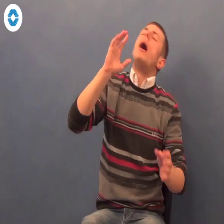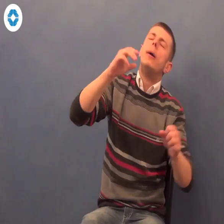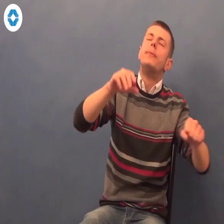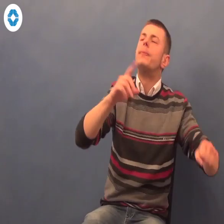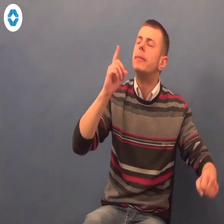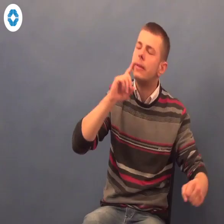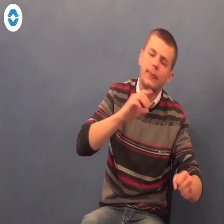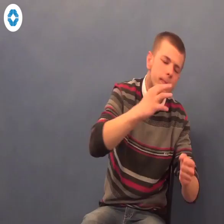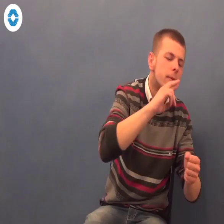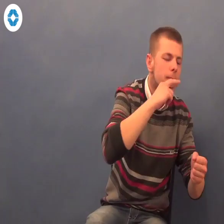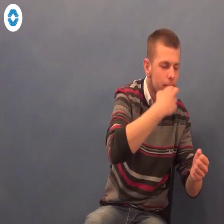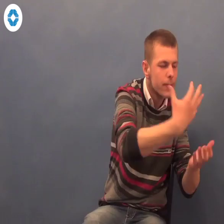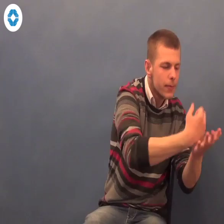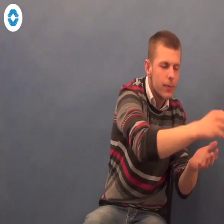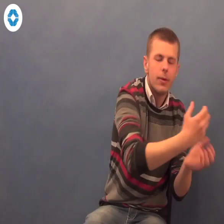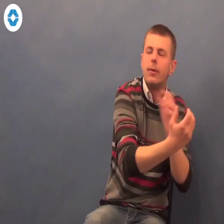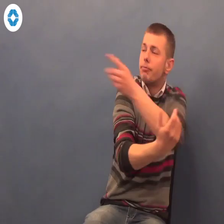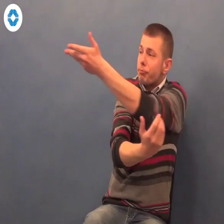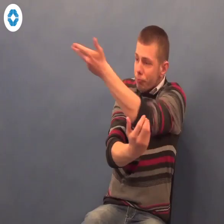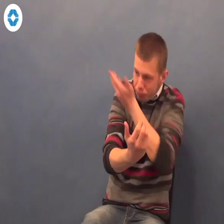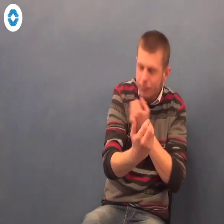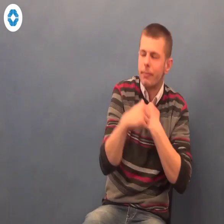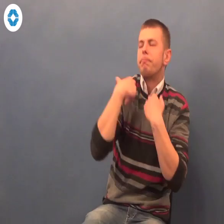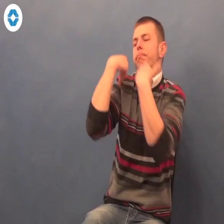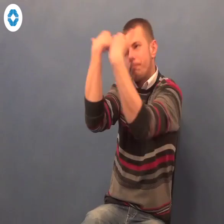Chłopiec bierze gruszki, dostaje ten kapelusz i daje chłopakowi gruszki.